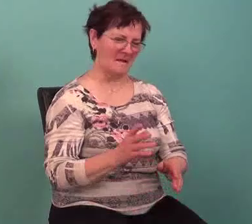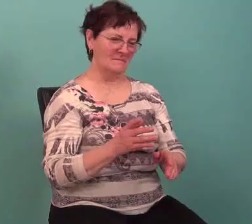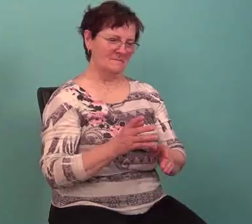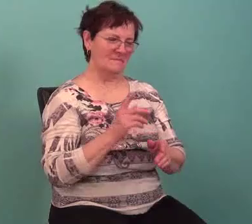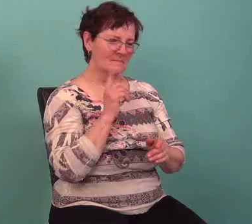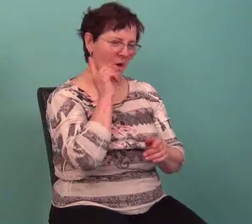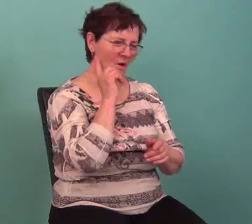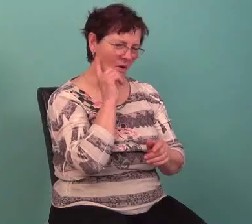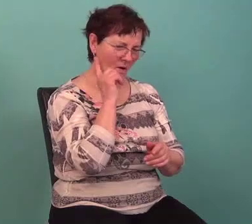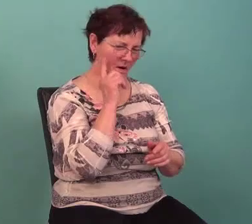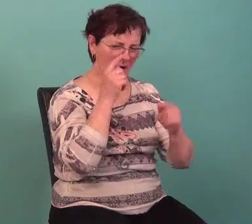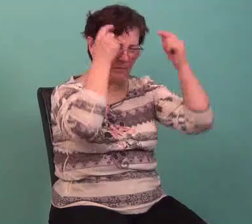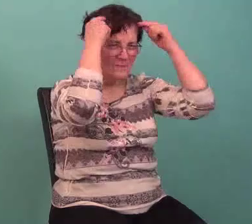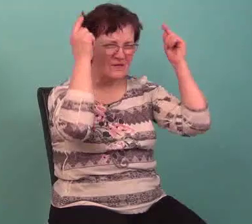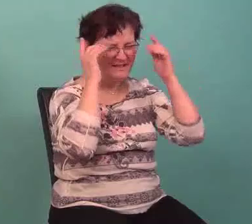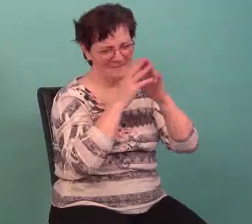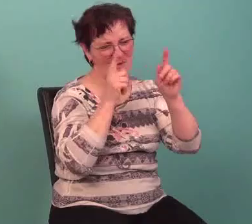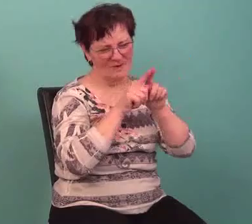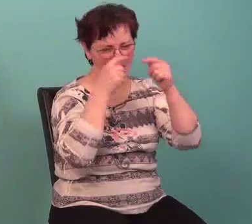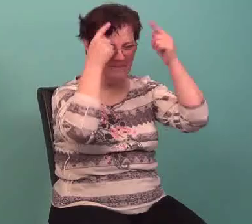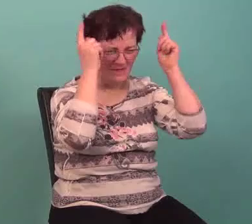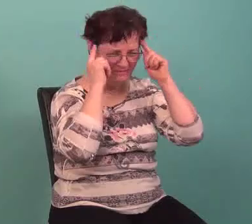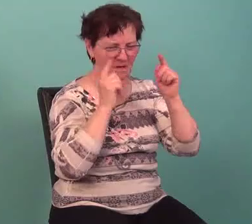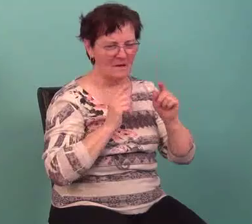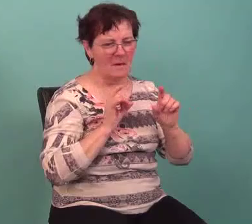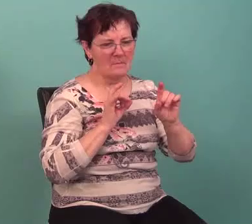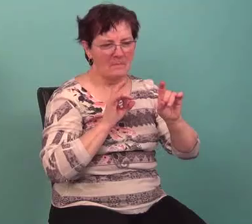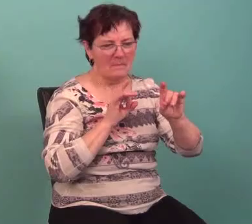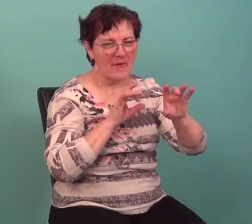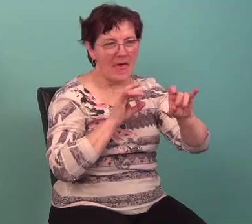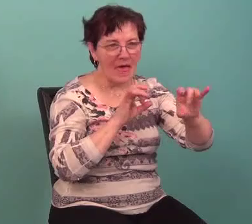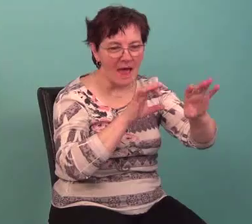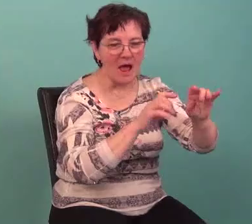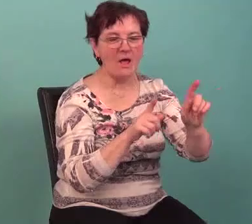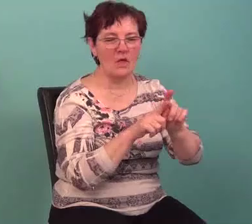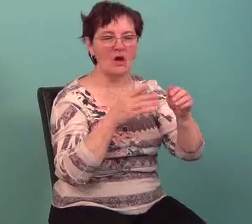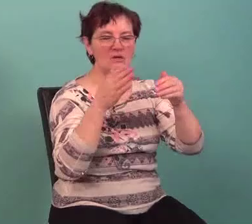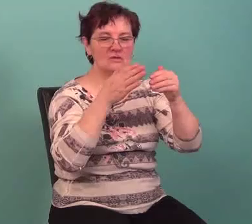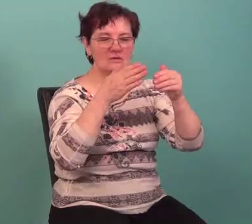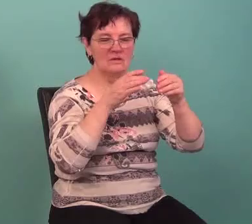Chłopiec Myszka Miki biegnie do drzwi.